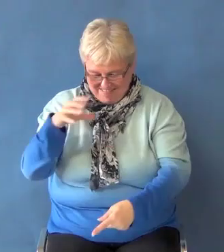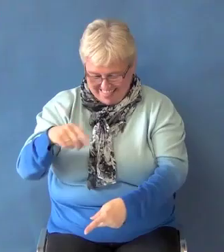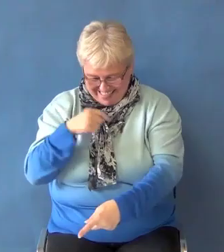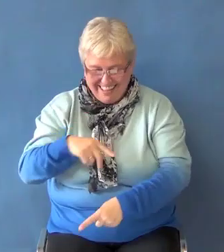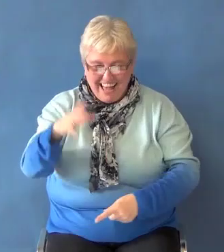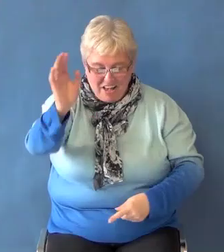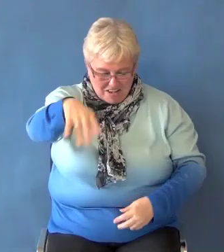To było.